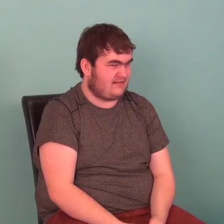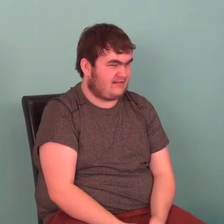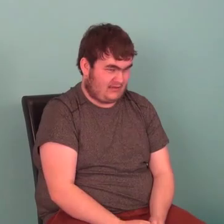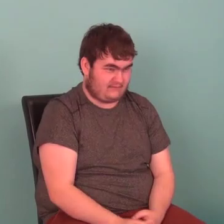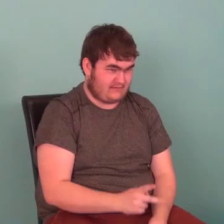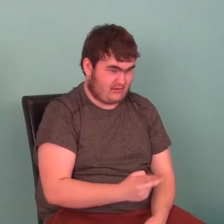Widziałaś?